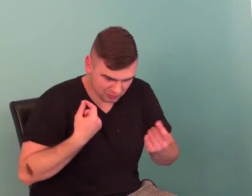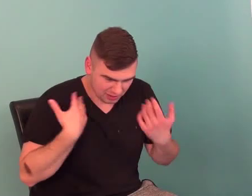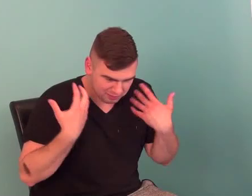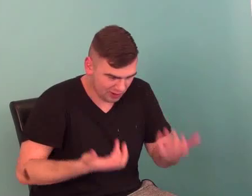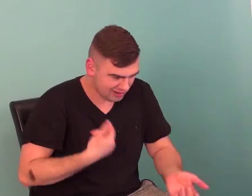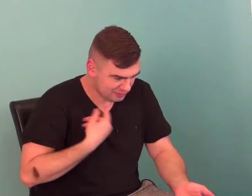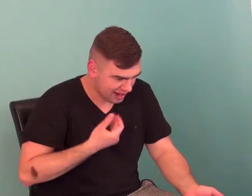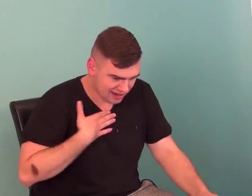Jestem bogaty, mam pieniądze.